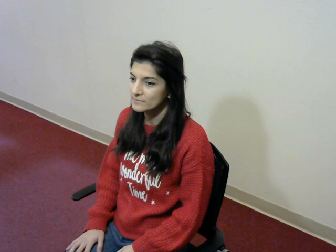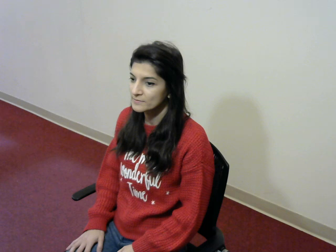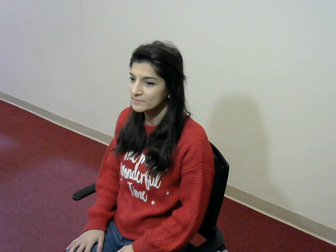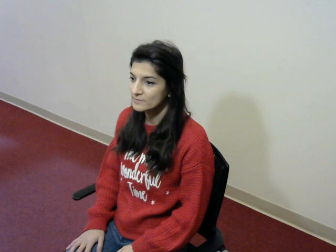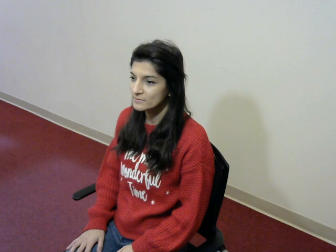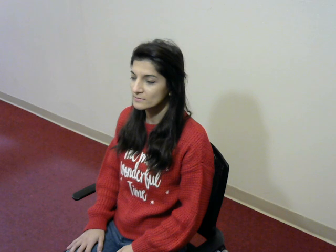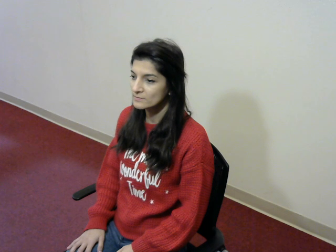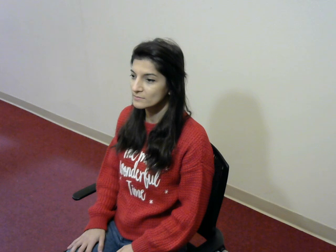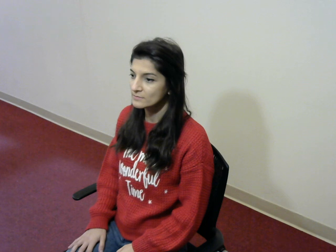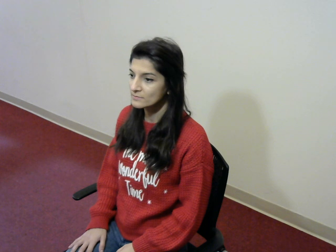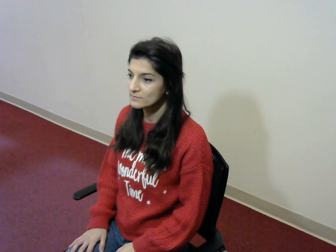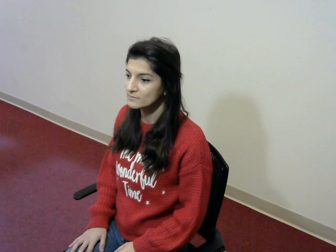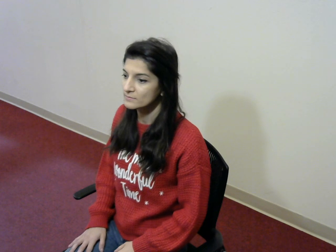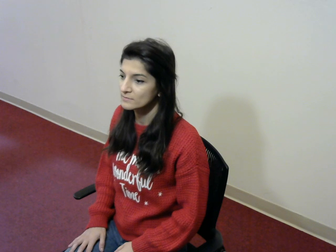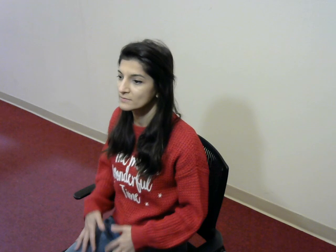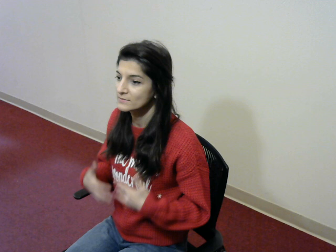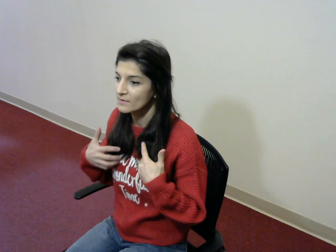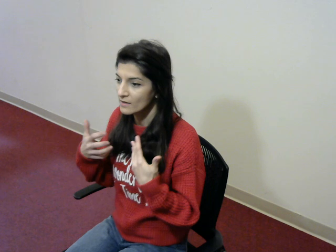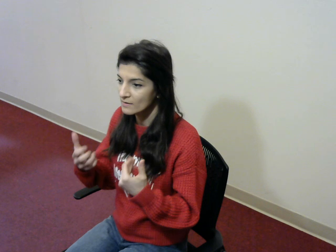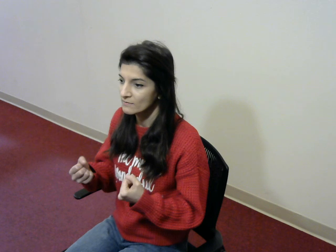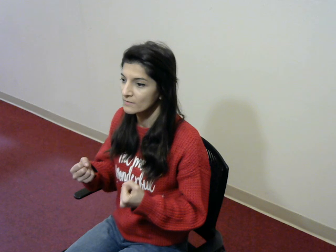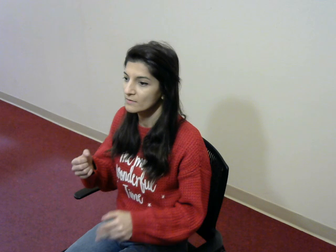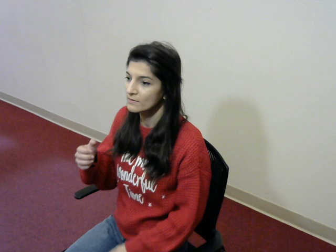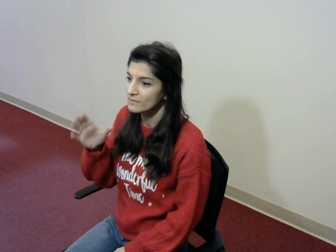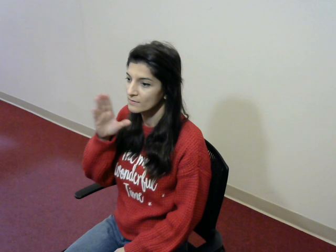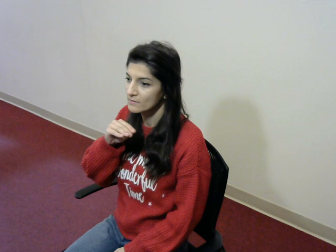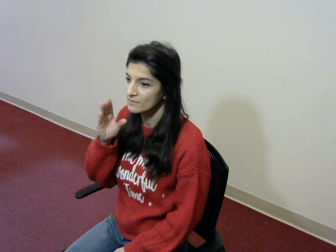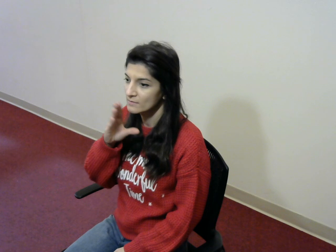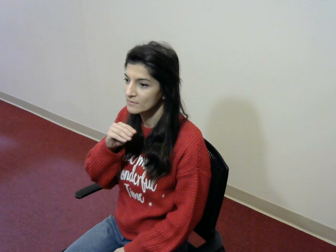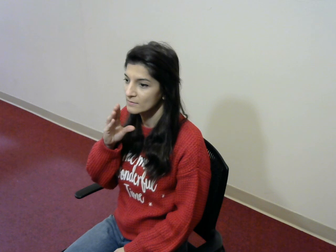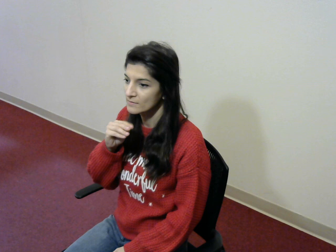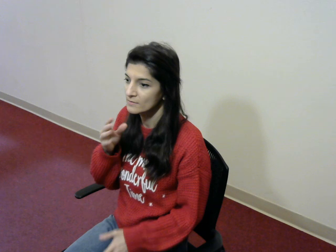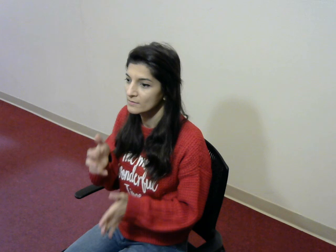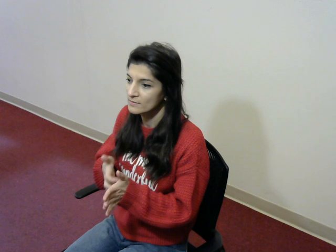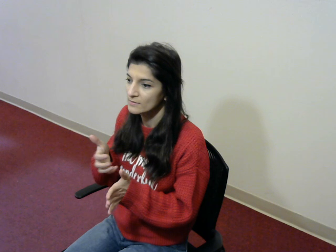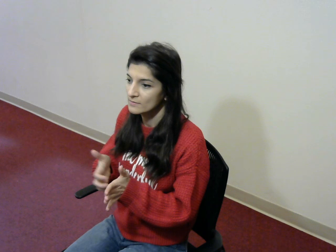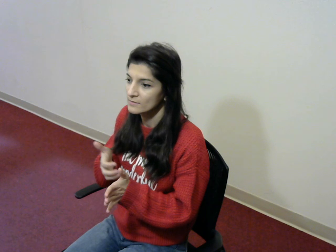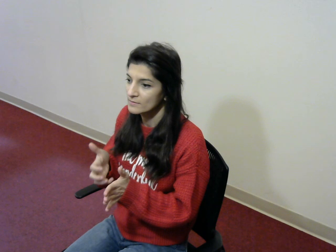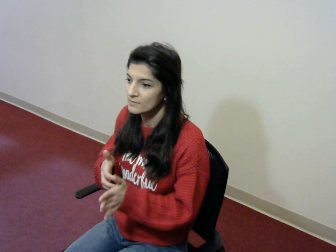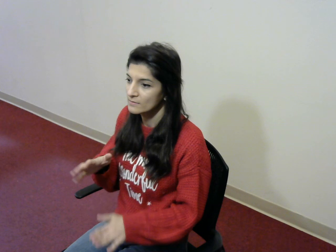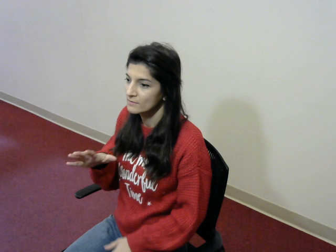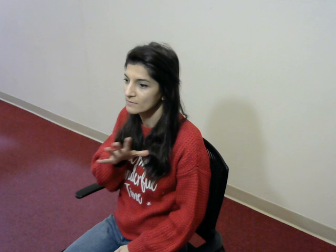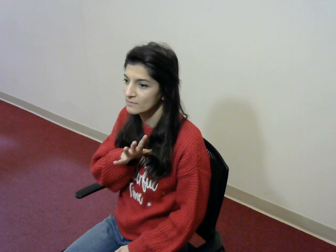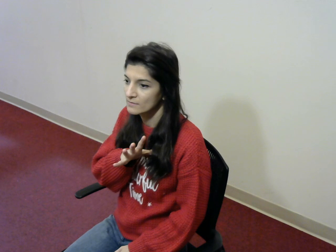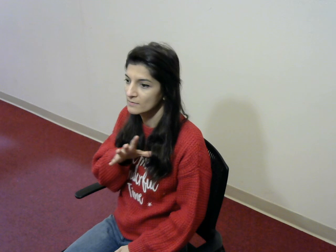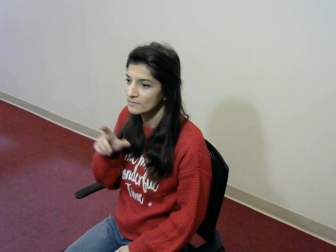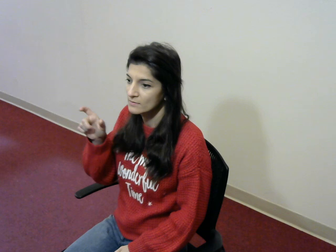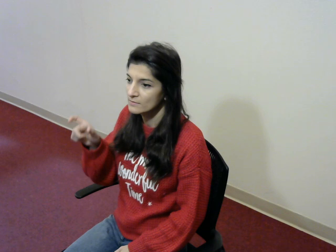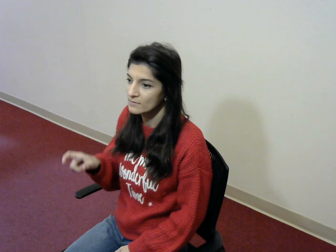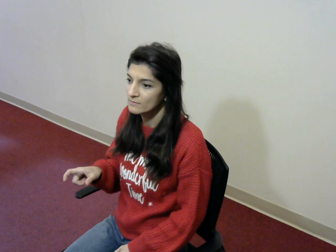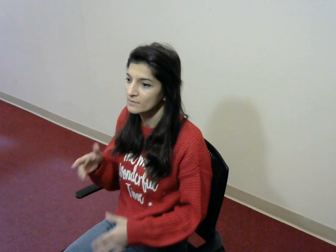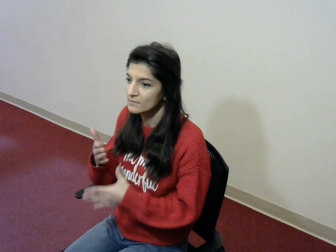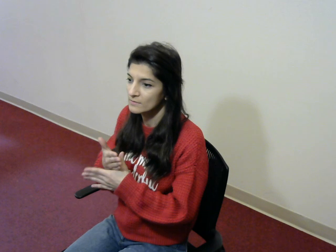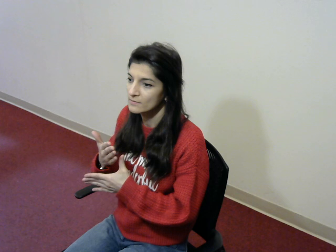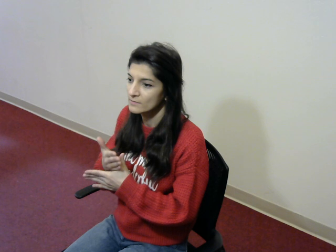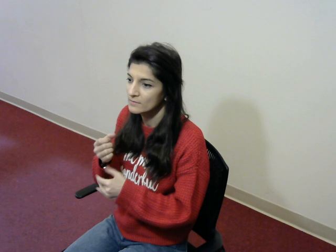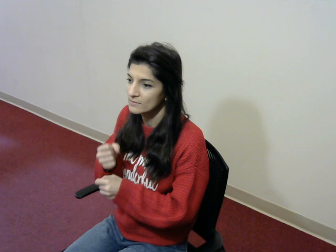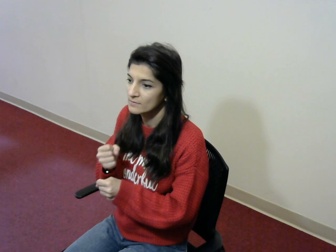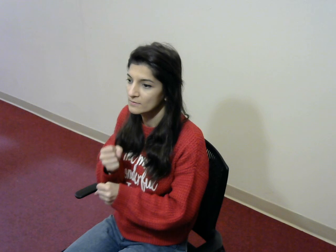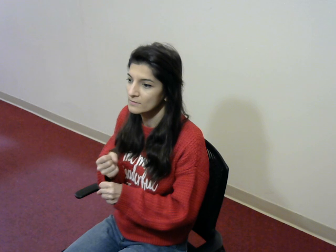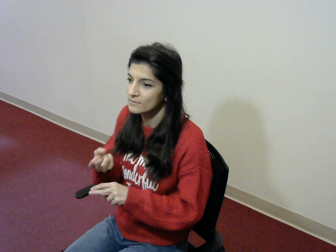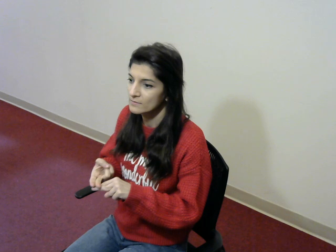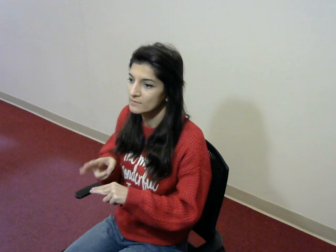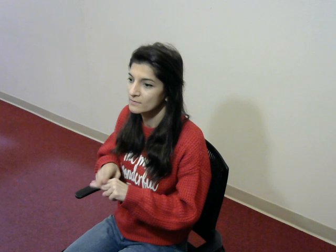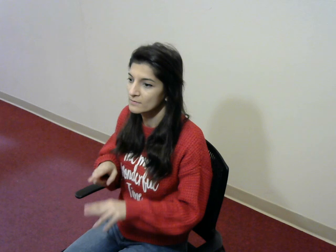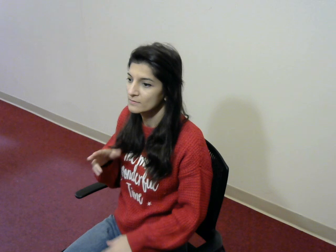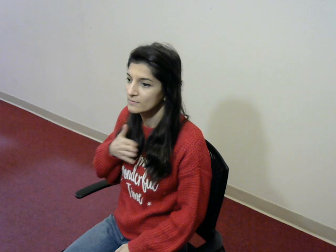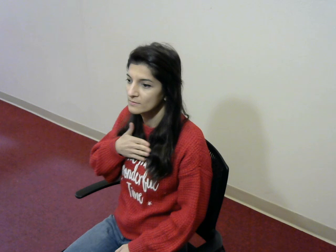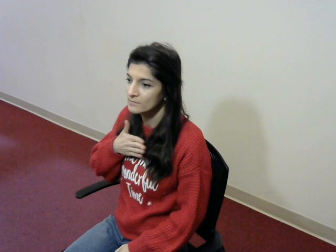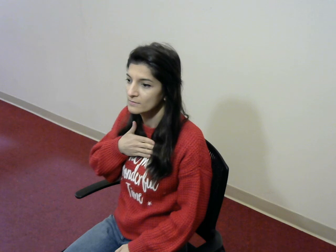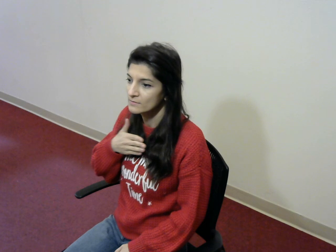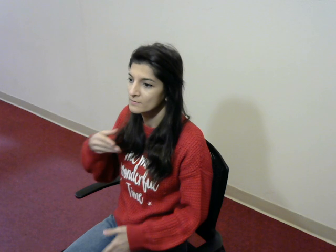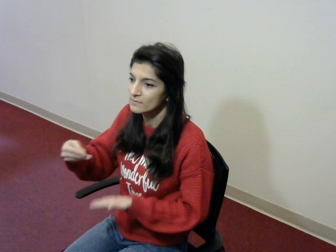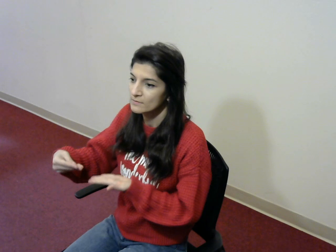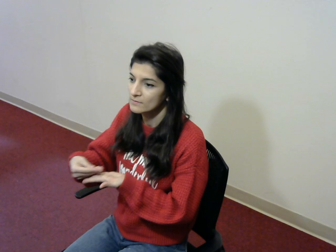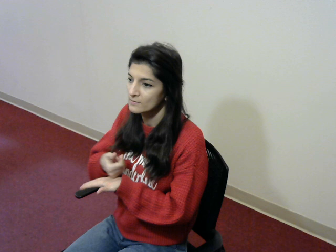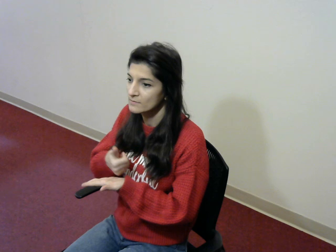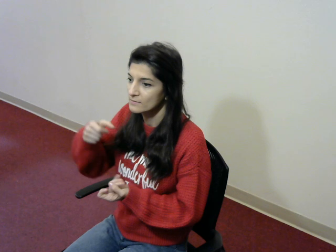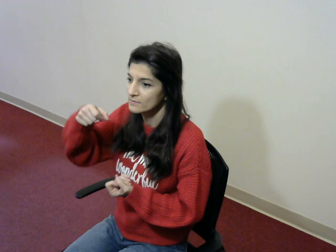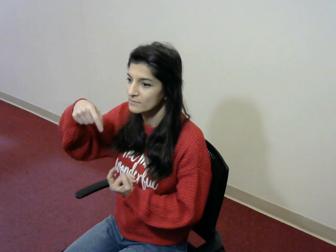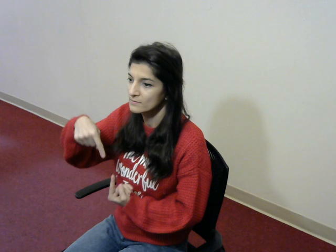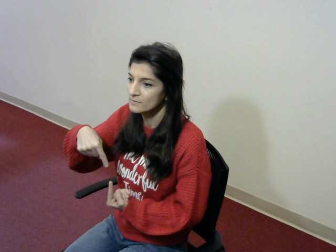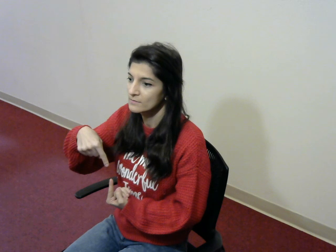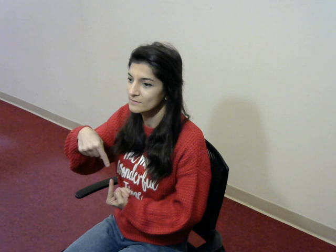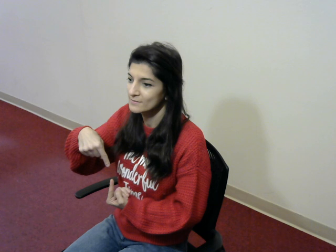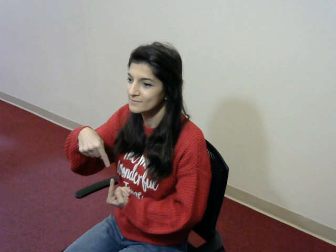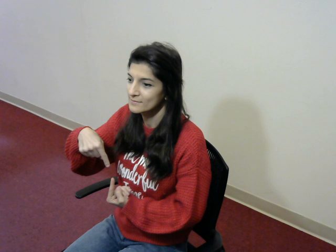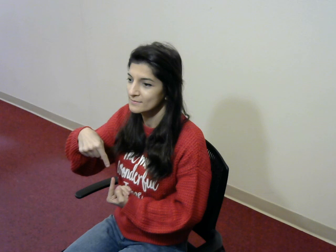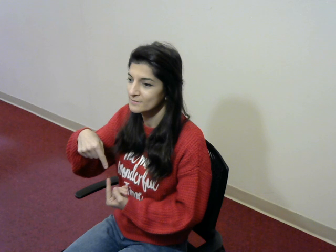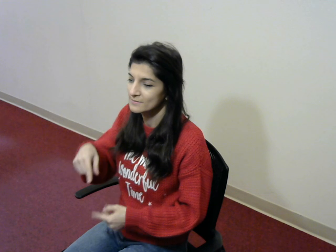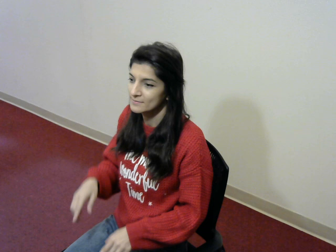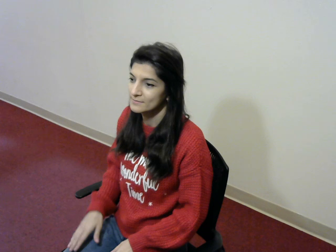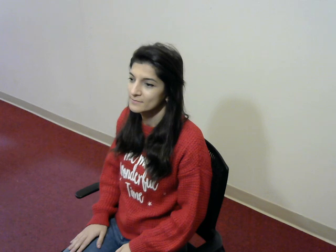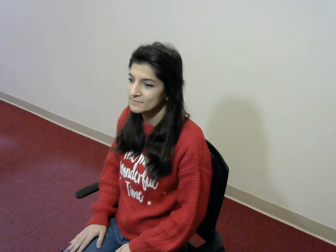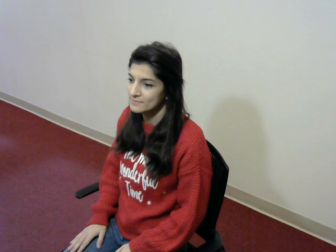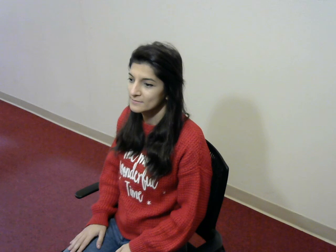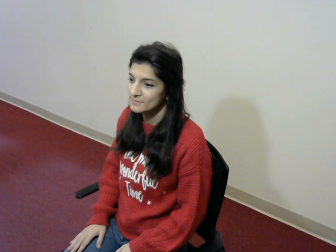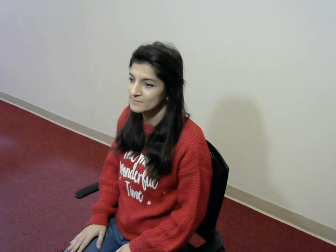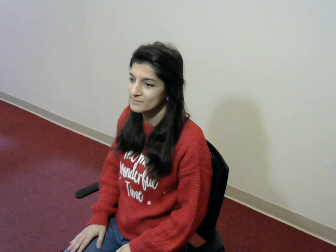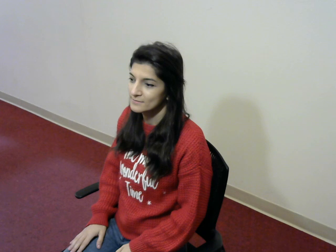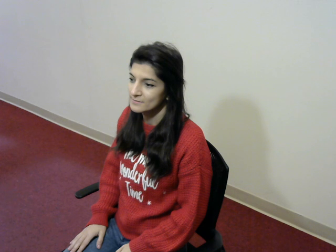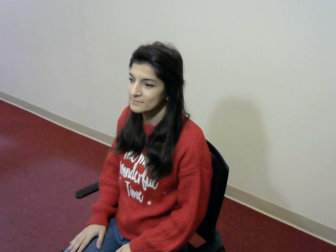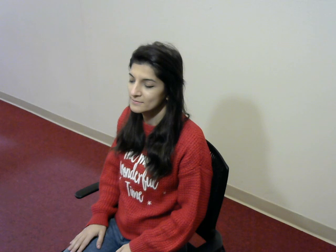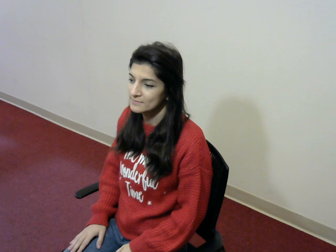Sağlamlıq imkanı məhdud olan şəxsə kömək etdiyimə görə mənə ödəniş düşürmü?